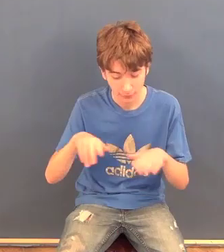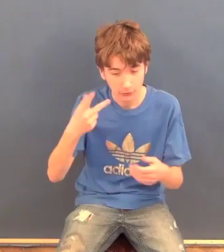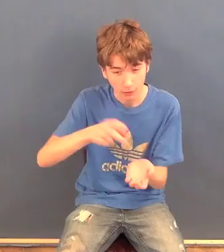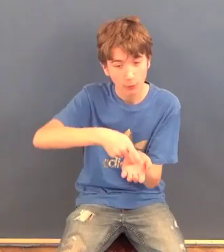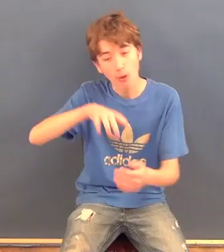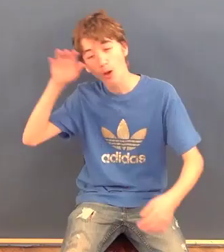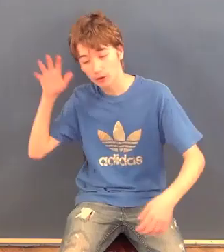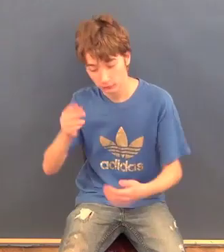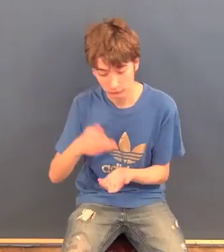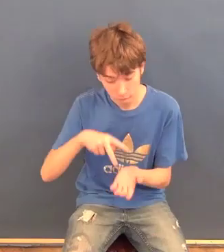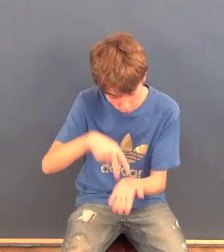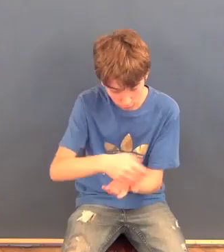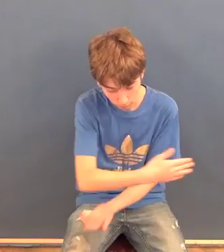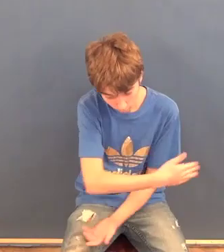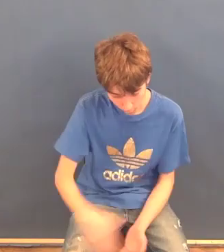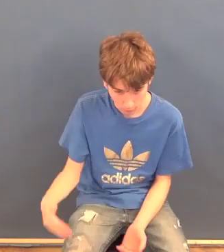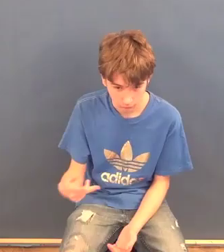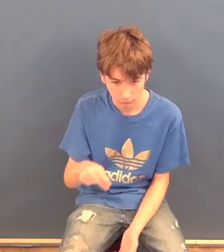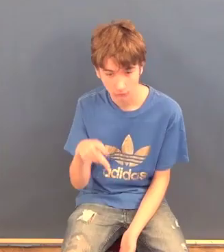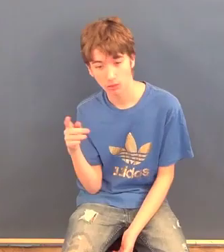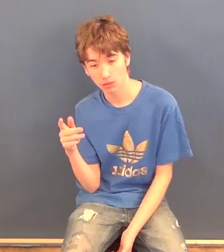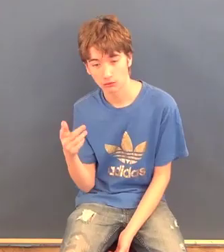Żeby nie upaść, trzeba stać na granicy.